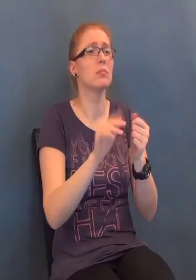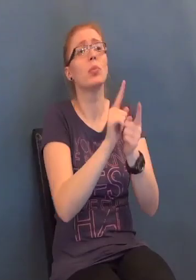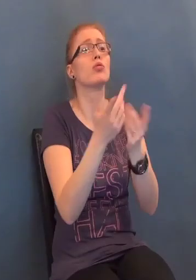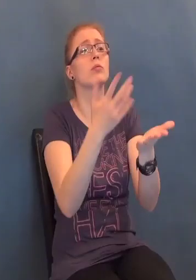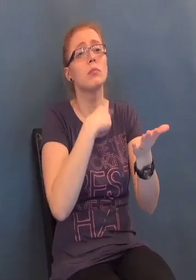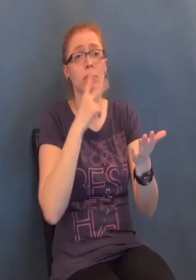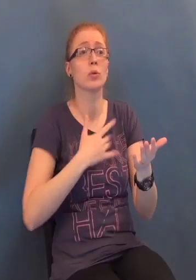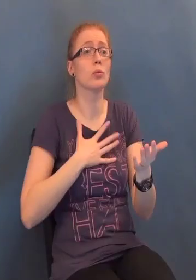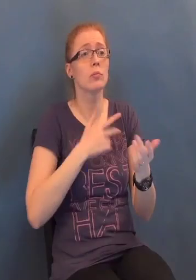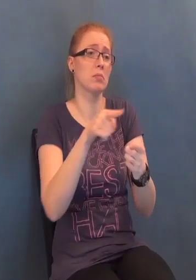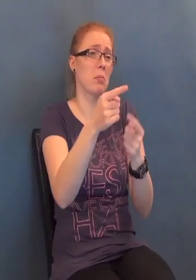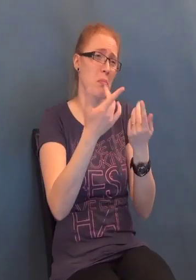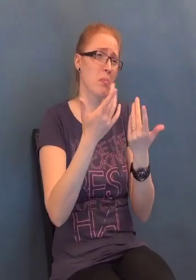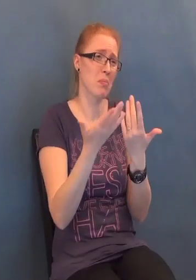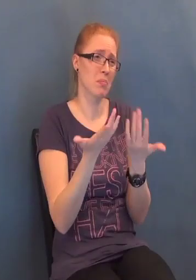Skończę pracę i przyjdę na spotkanie, zobaczymy, gdzie pójdziemy.